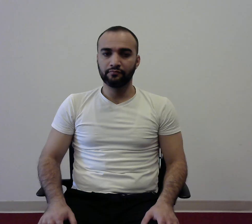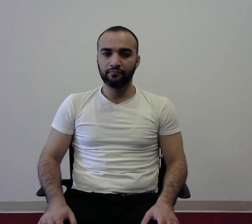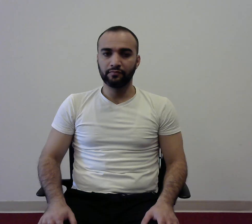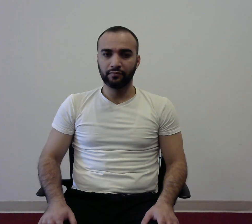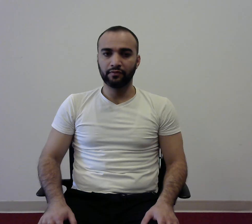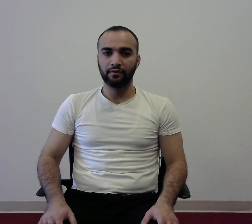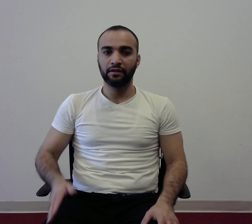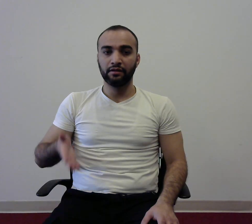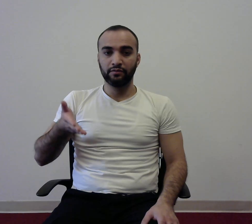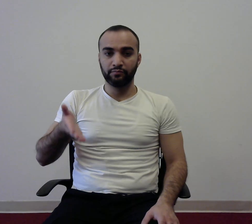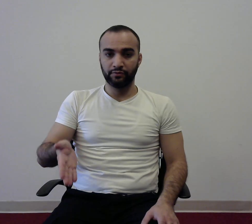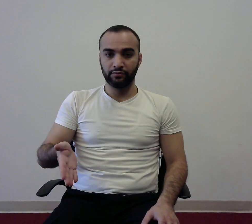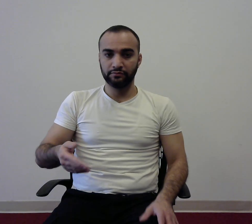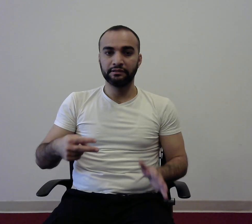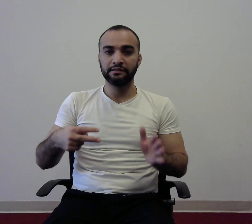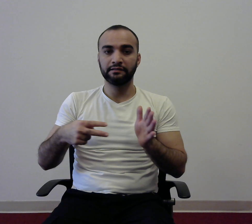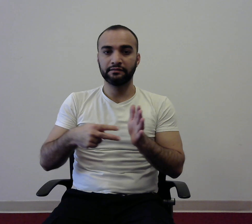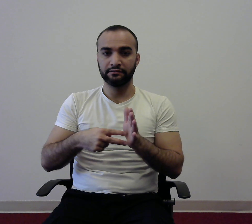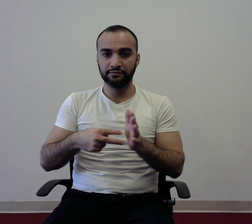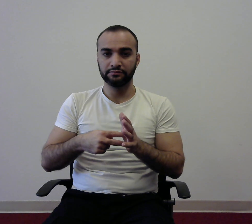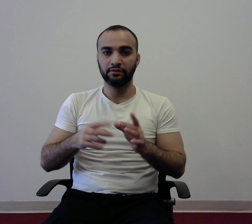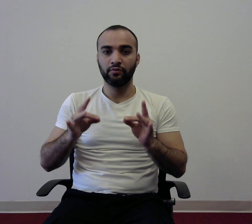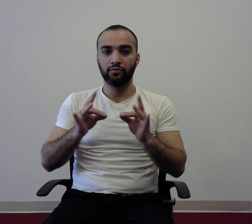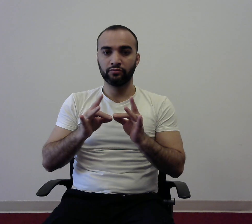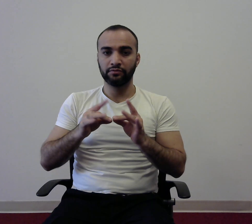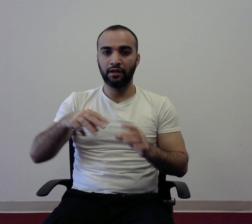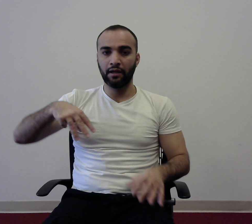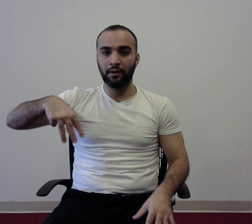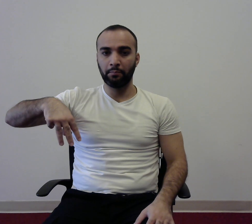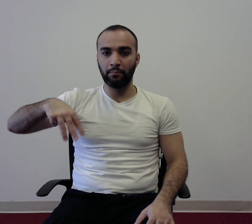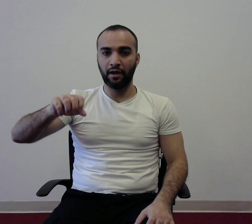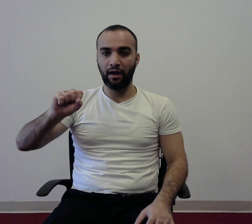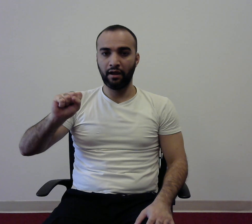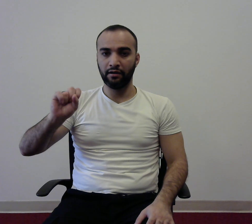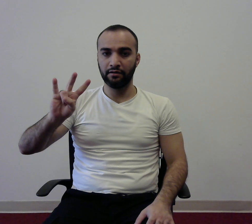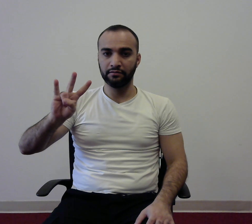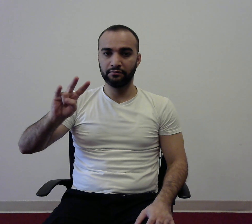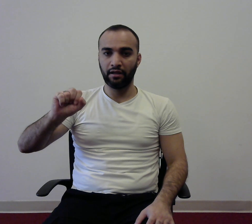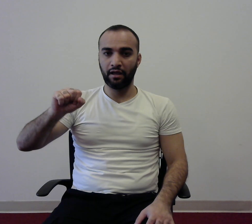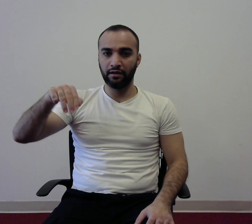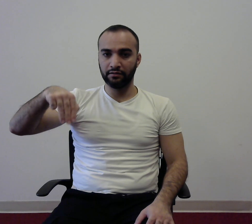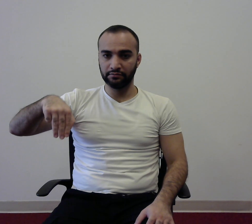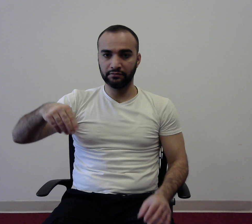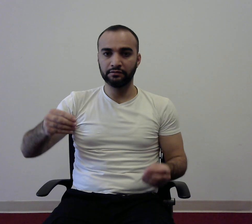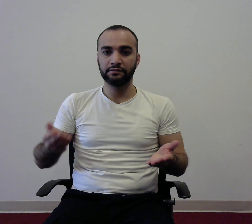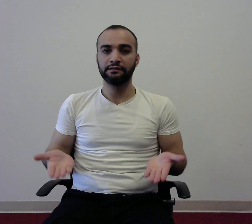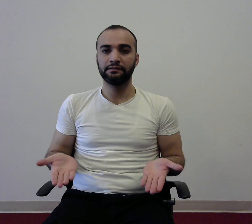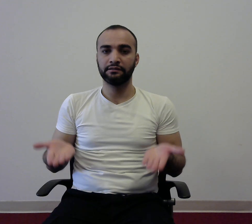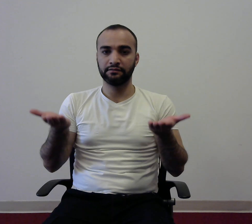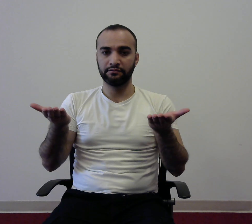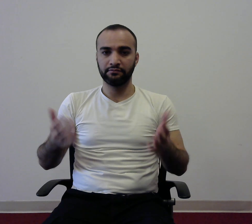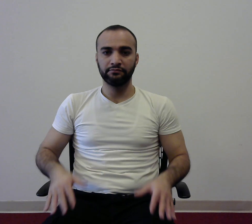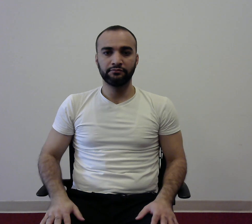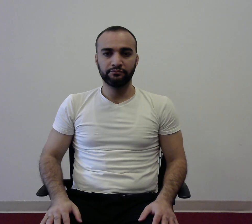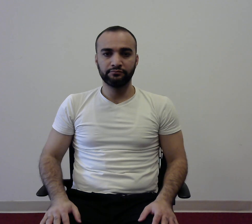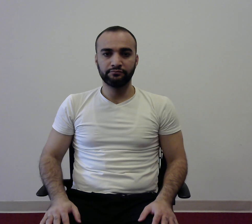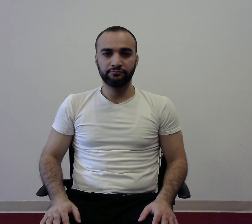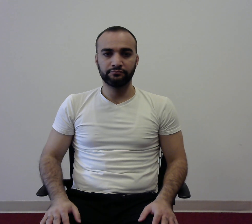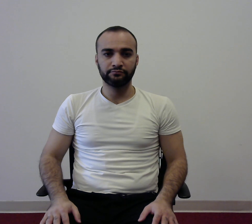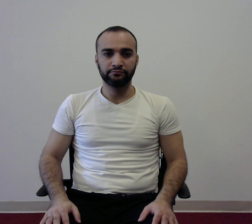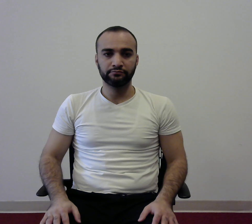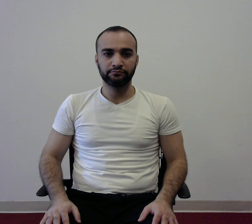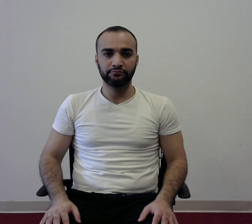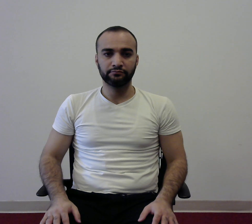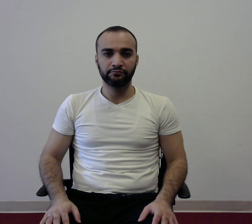Bunun qiyməti 10 manat qalxıb